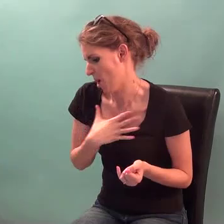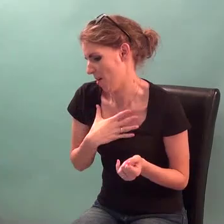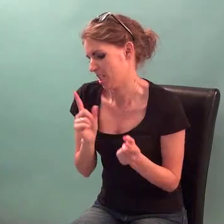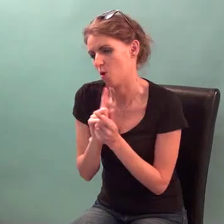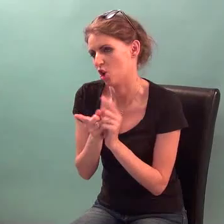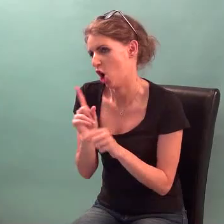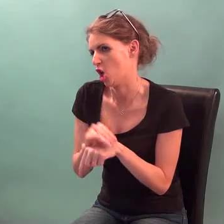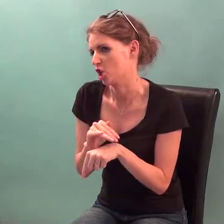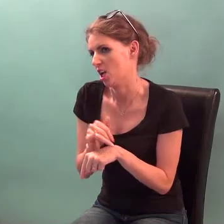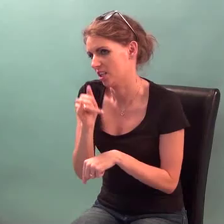Mam spotkanie z koleżanką.